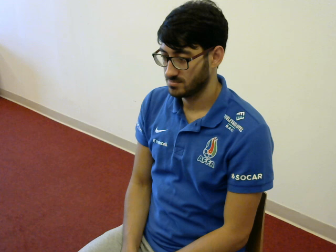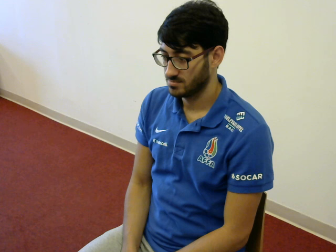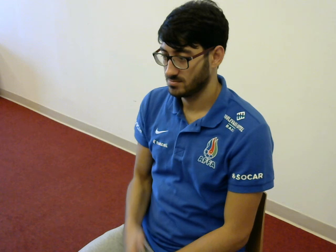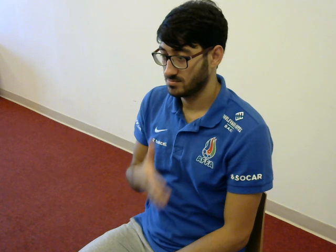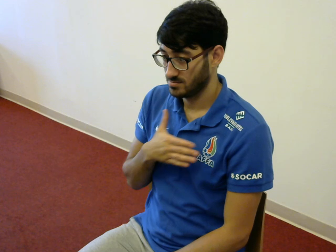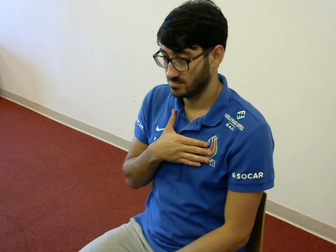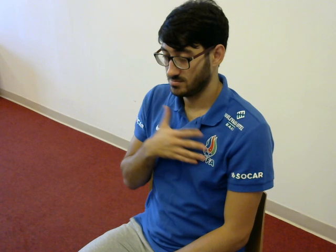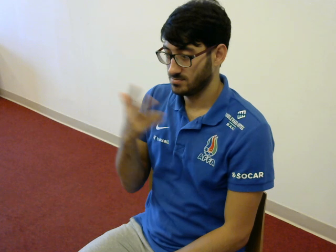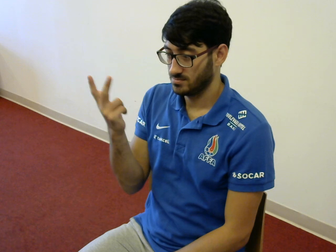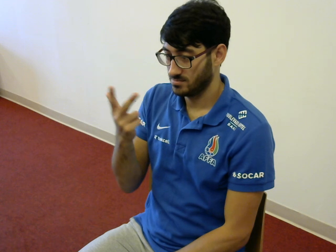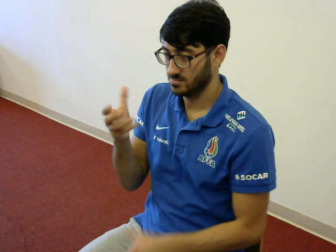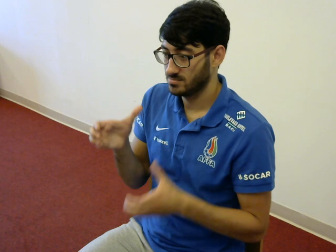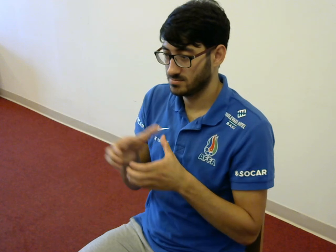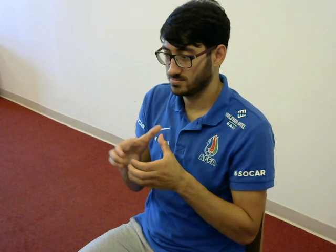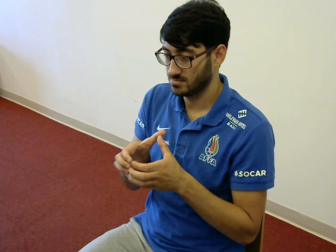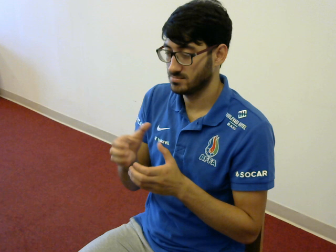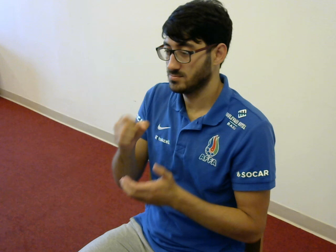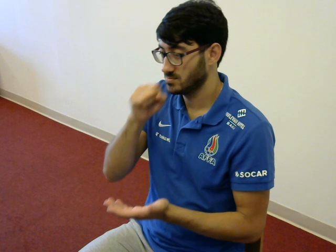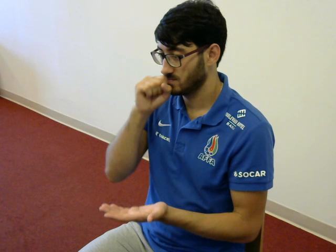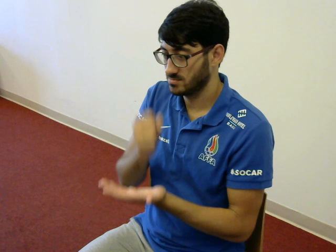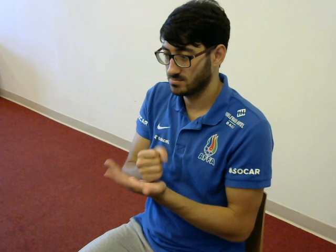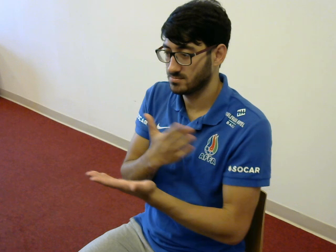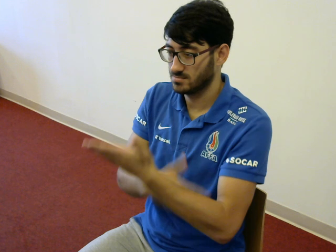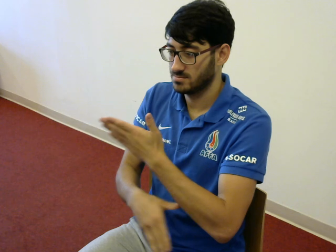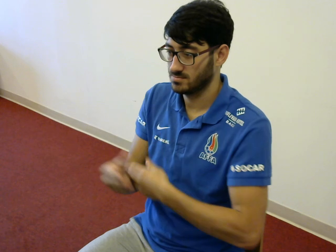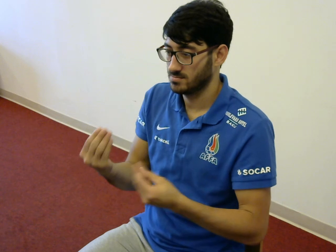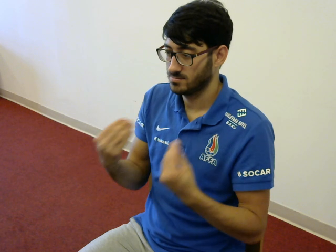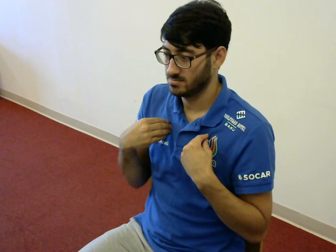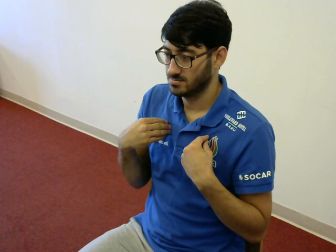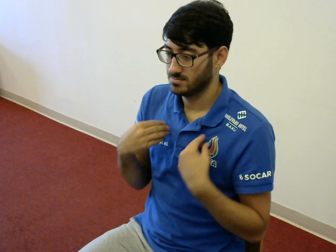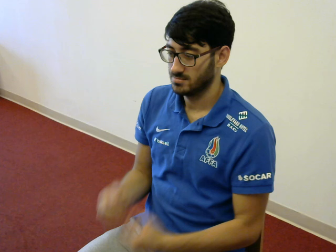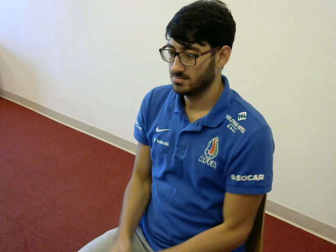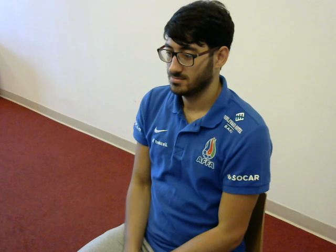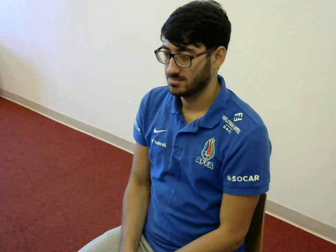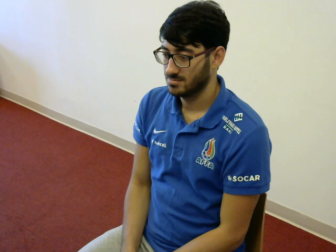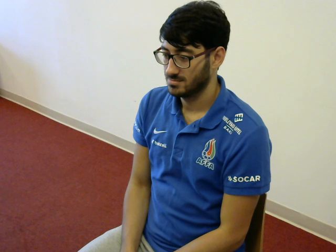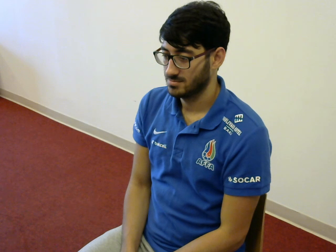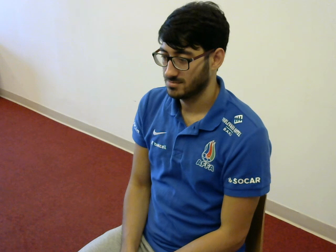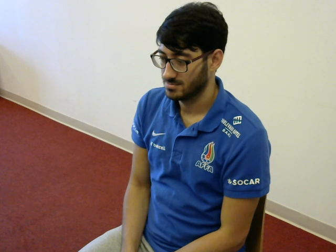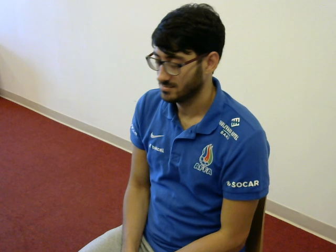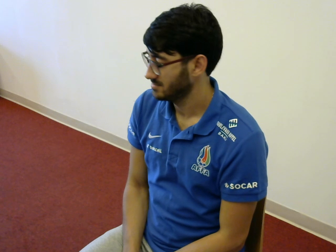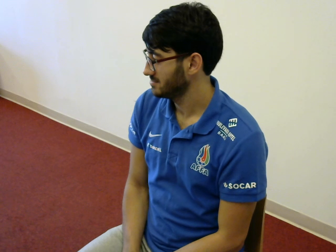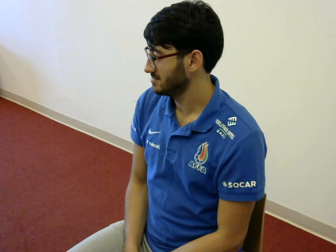Mənə III dərəcə müddətsiz əlillik verilib